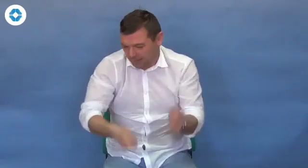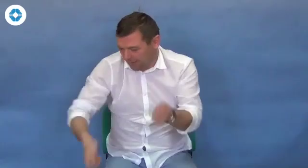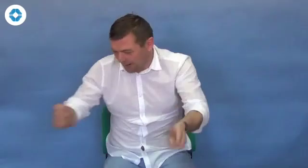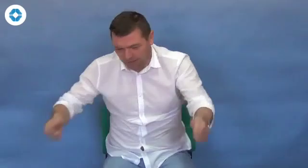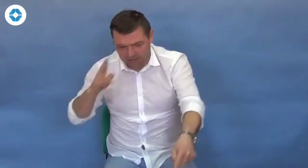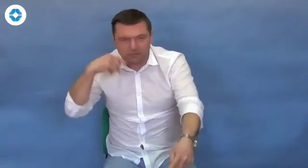Tata usłyszał.